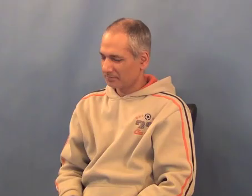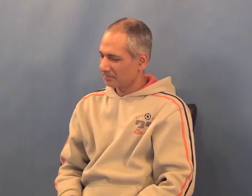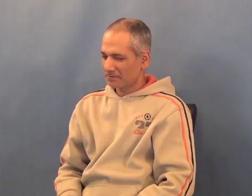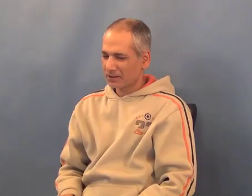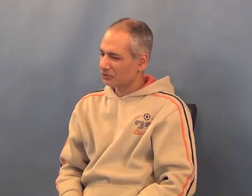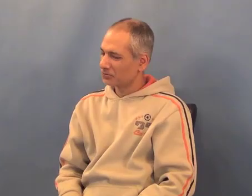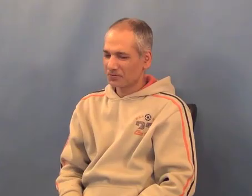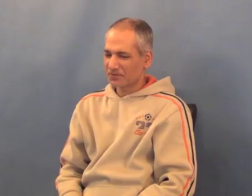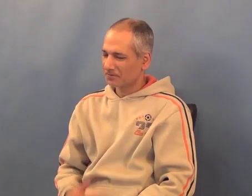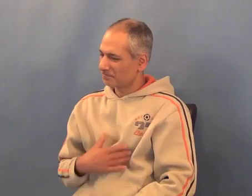Ciężko.